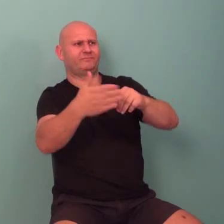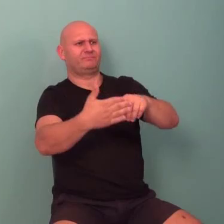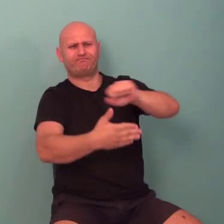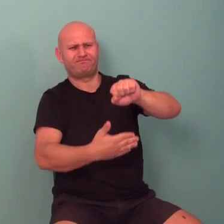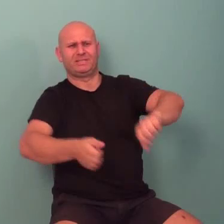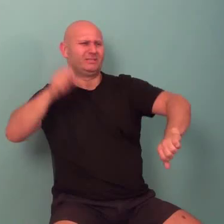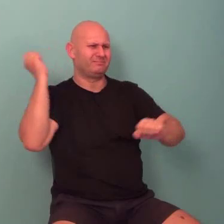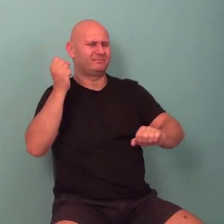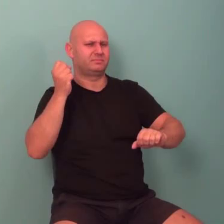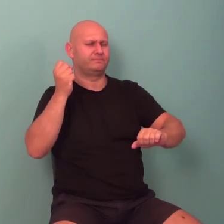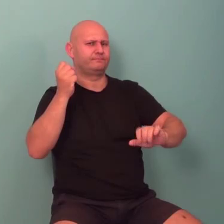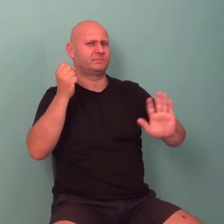Zamachnął się jakimś narzędziem, ale zatrzymał się.